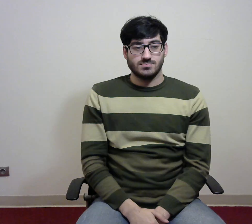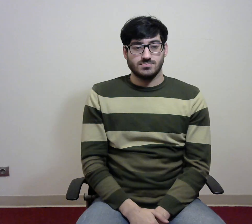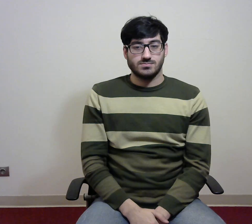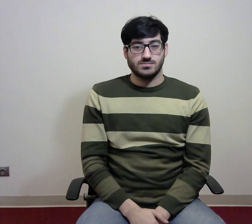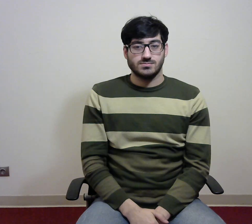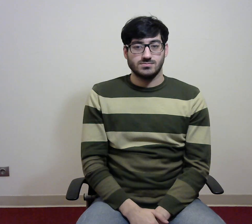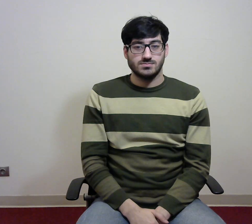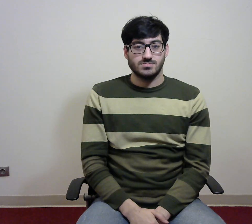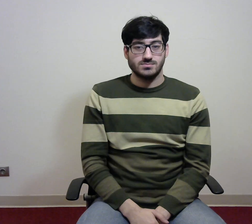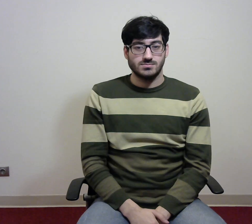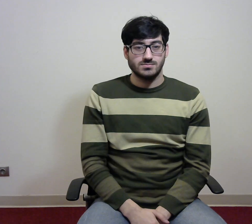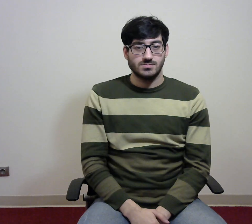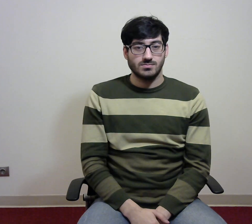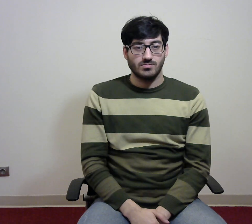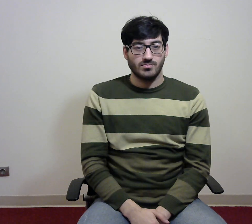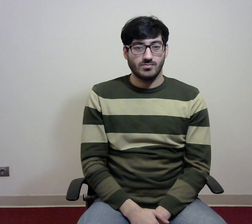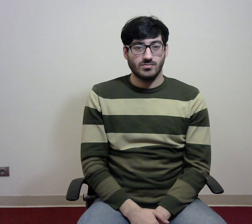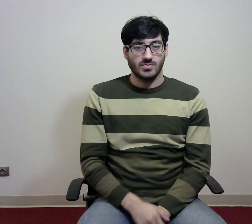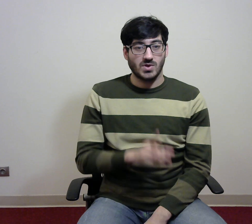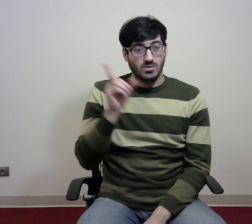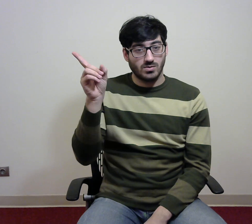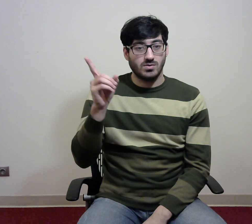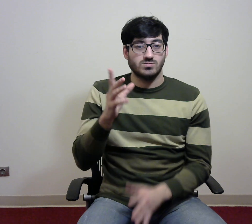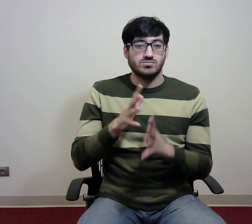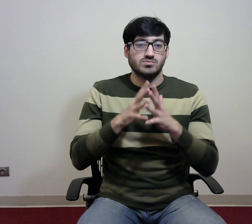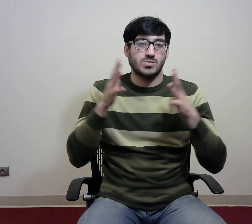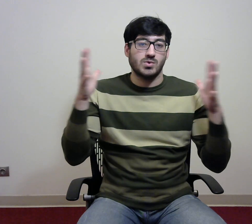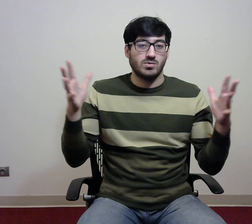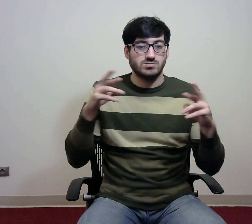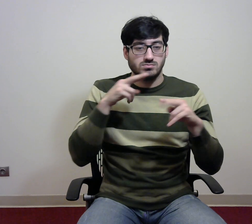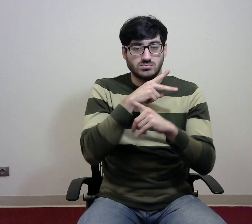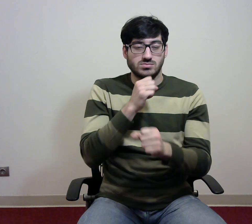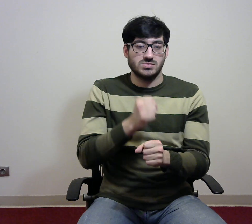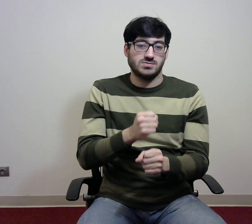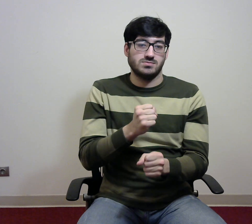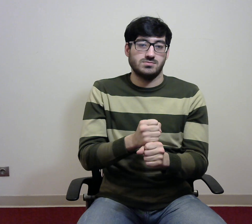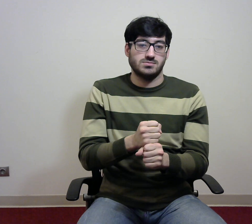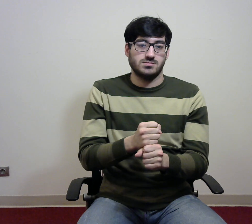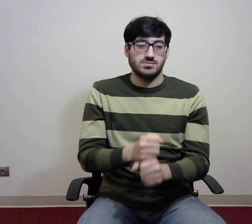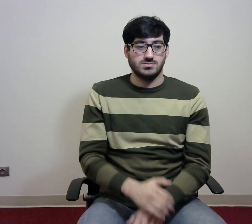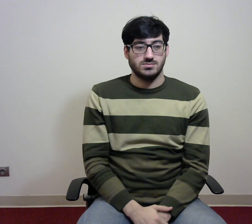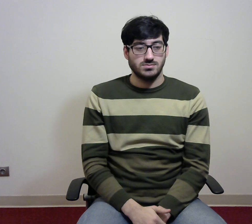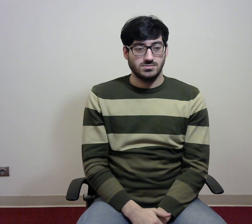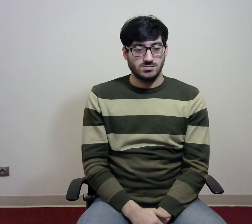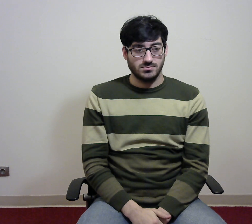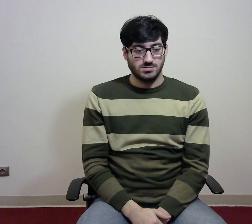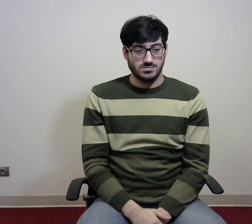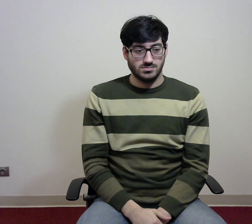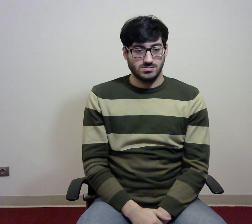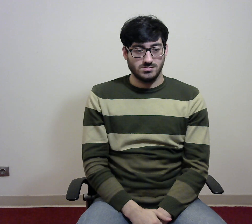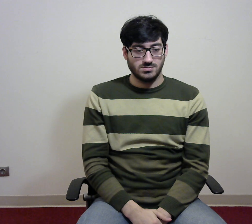O böyük səhv edib